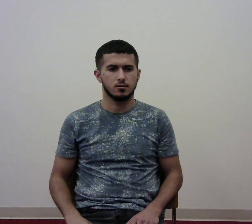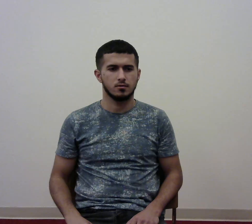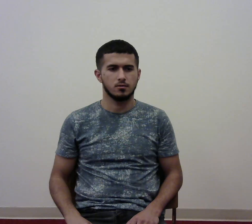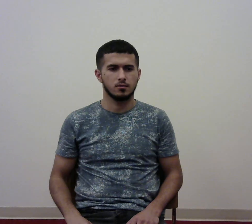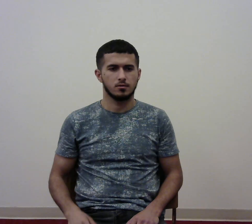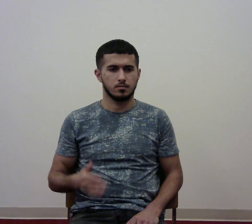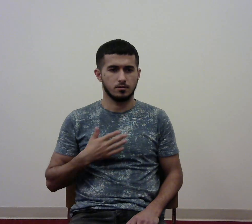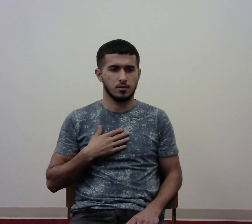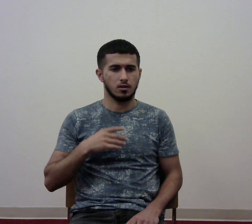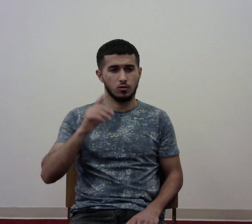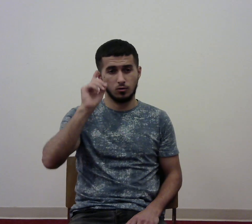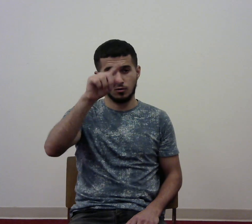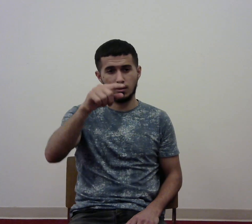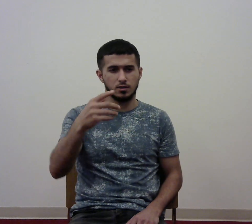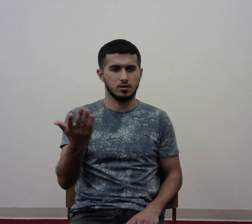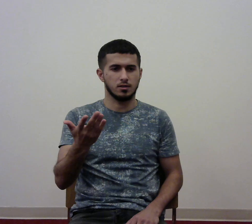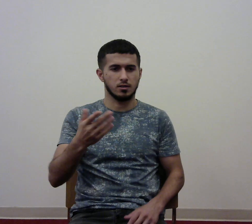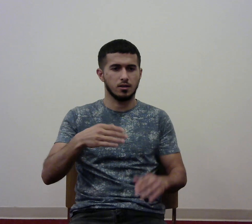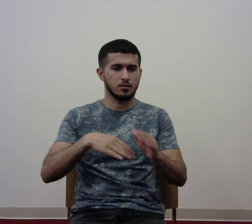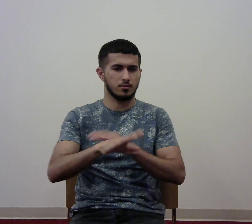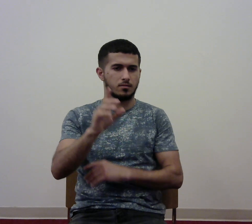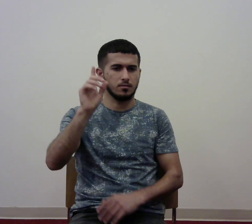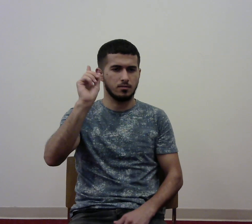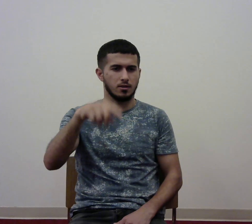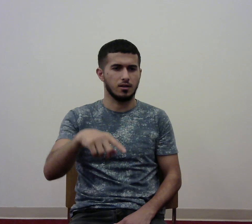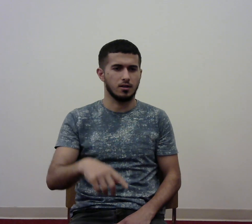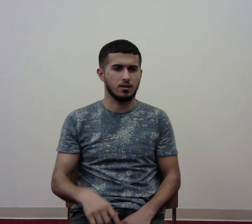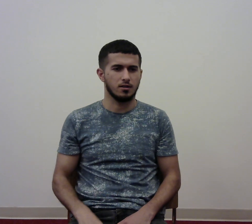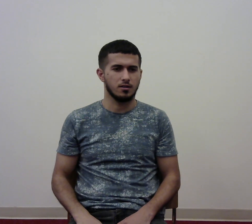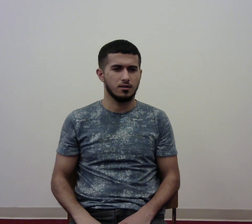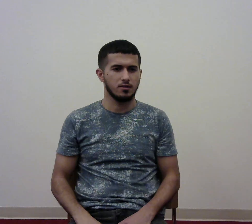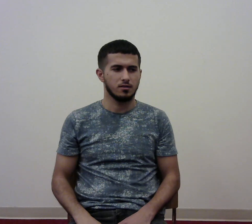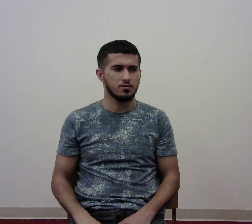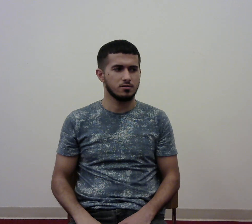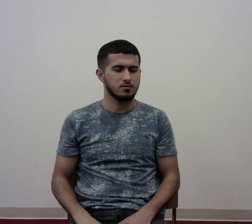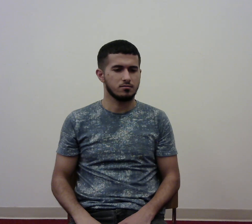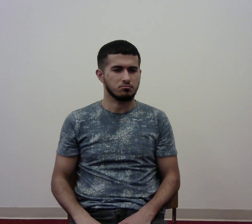Mən ora necə gedə bilərəm?